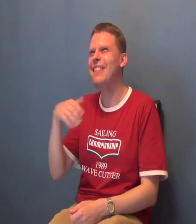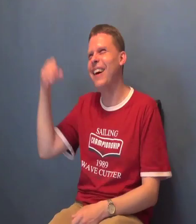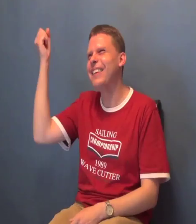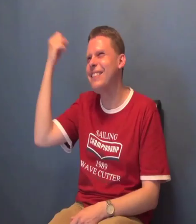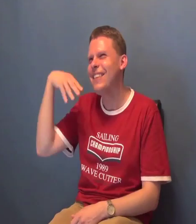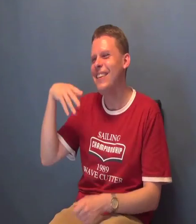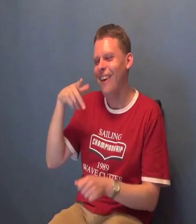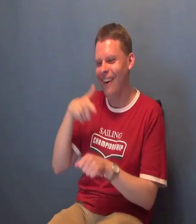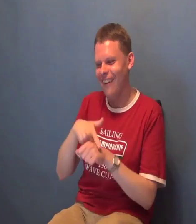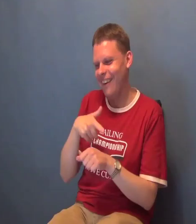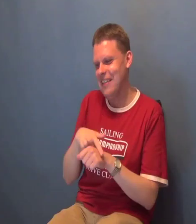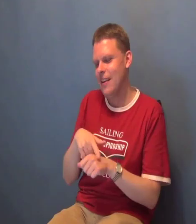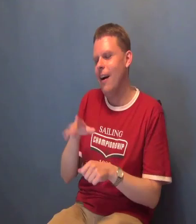Koń pod prysznic.